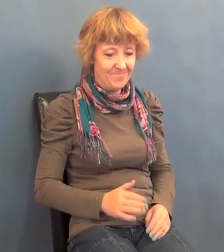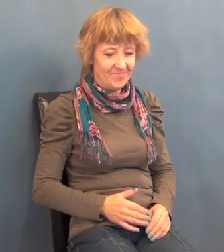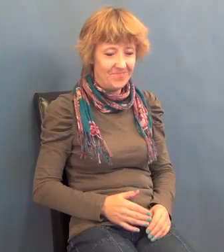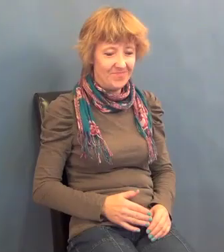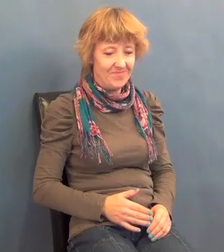Następny.